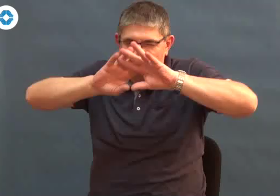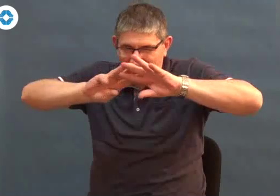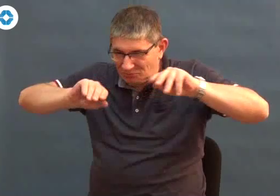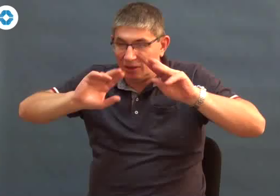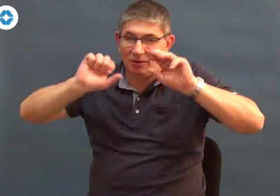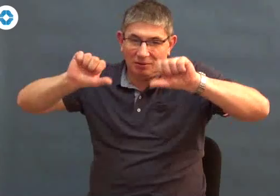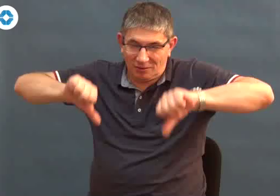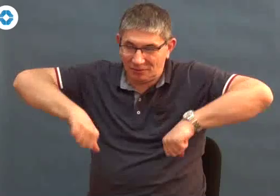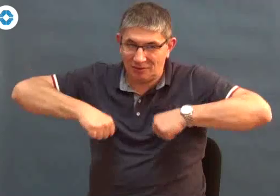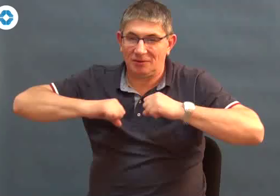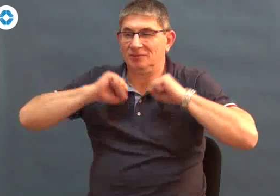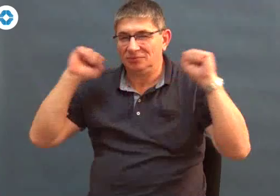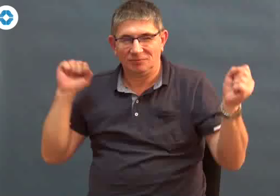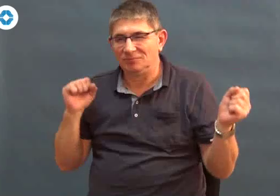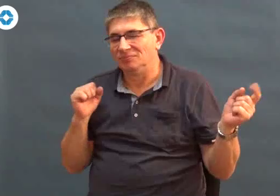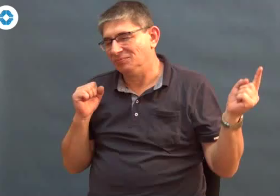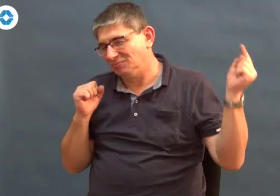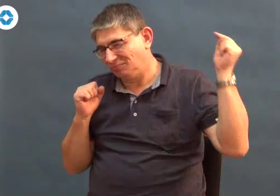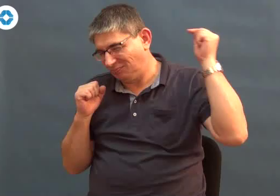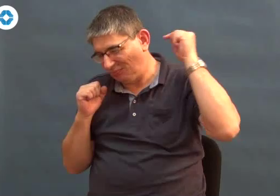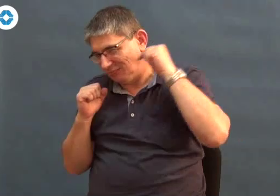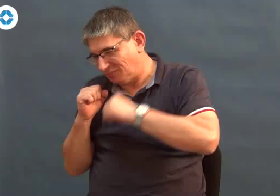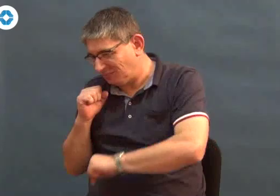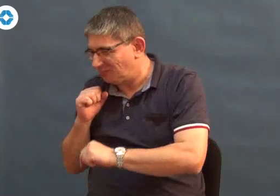Rano mężczyzna przeciąga się i schodzi na dół.